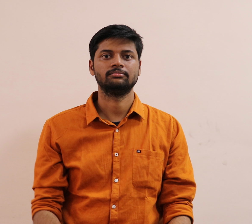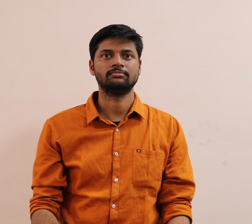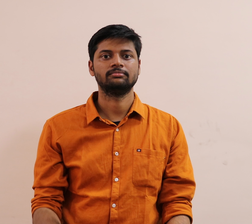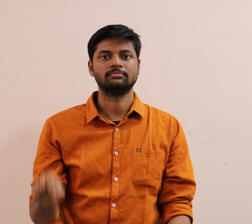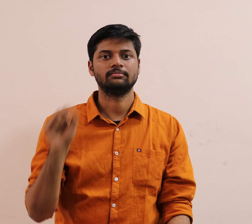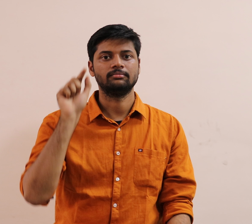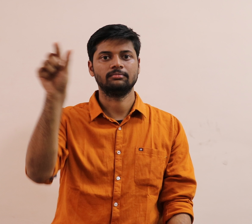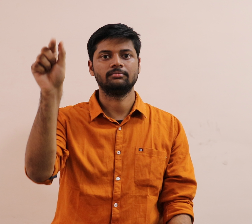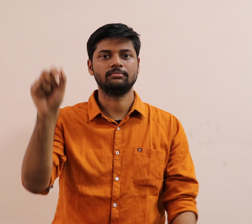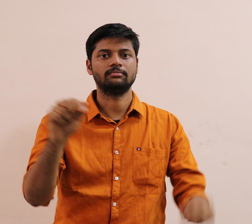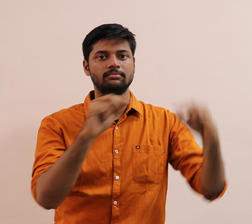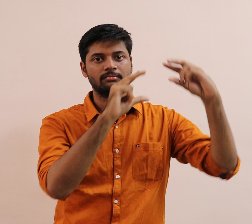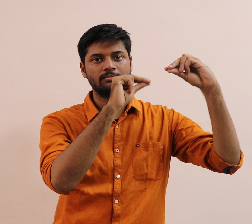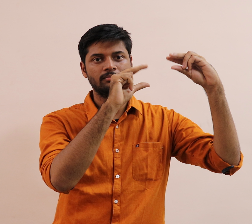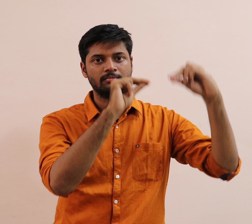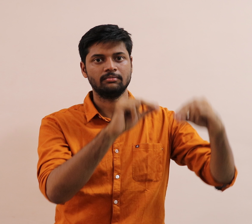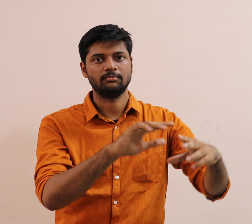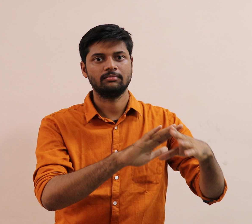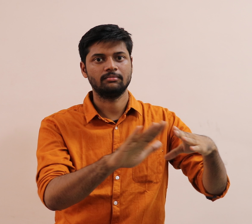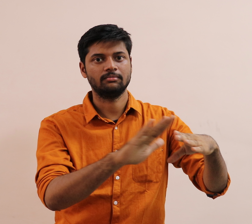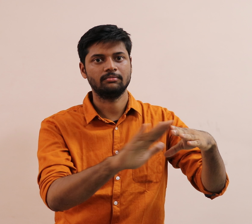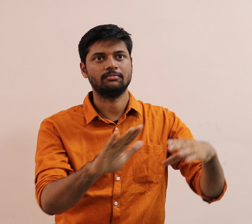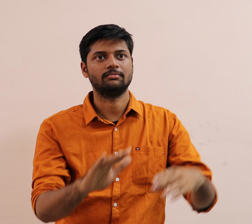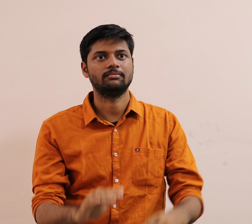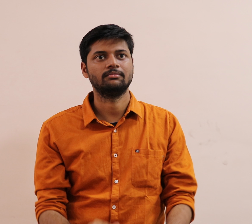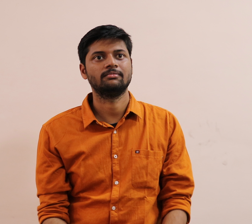could you please talk slower